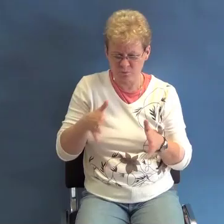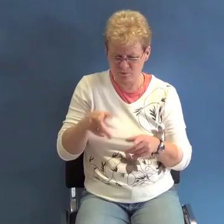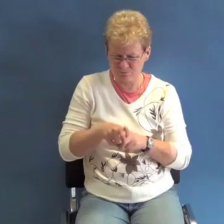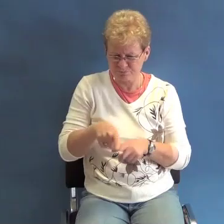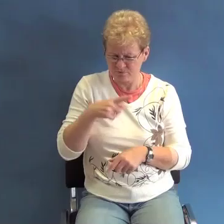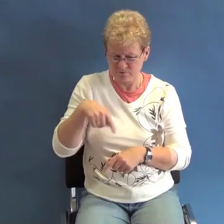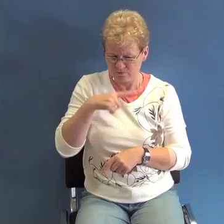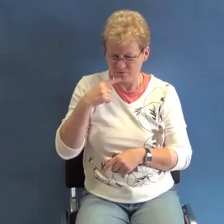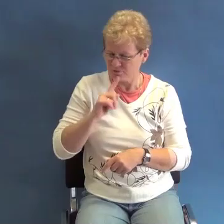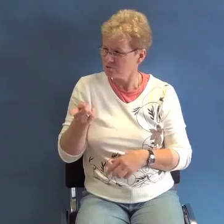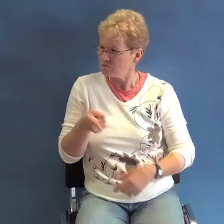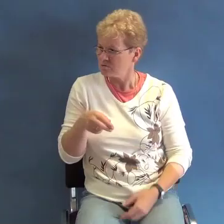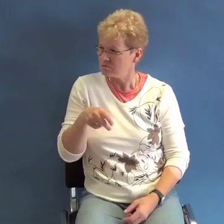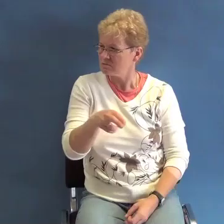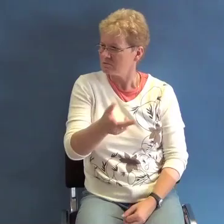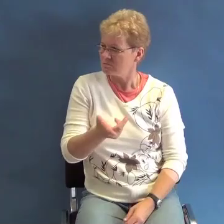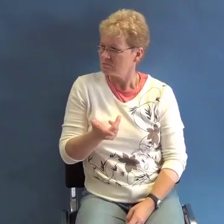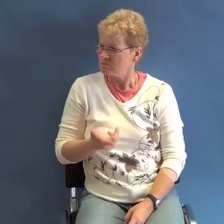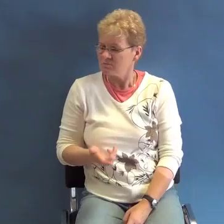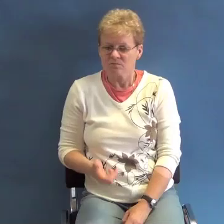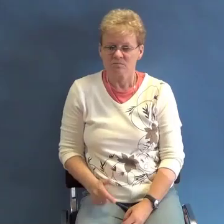To też ma czerwoną obwódkę i oznacza, że nie wolno przechodzić przez ulicę.